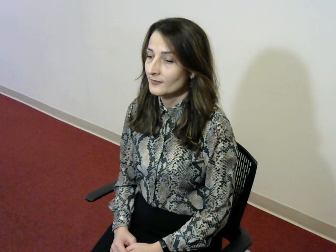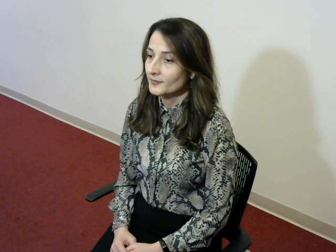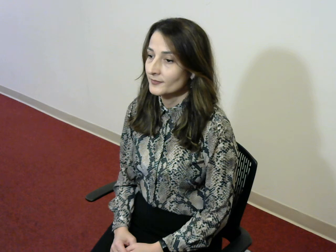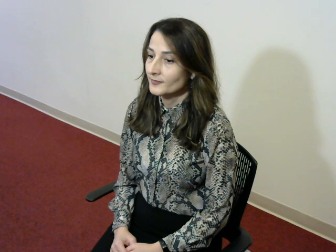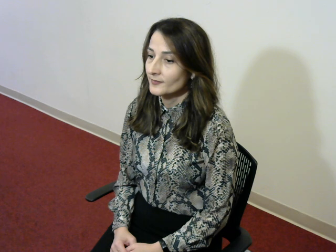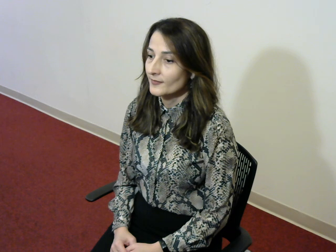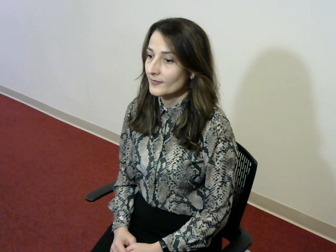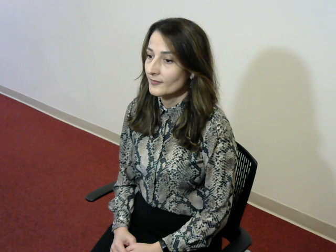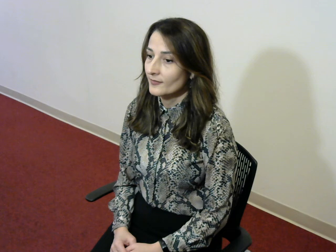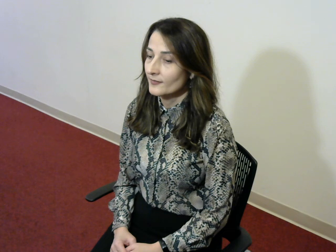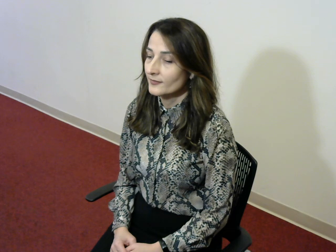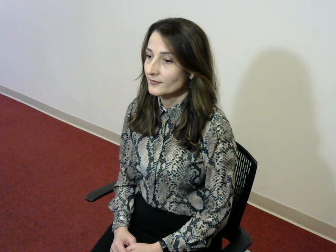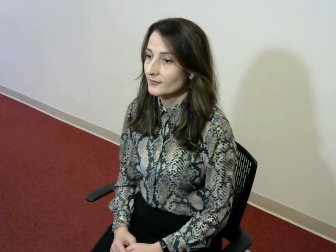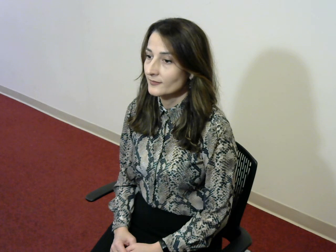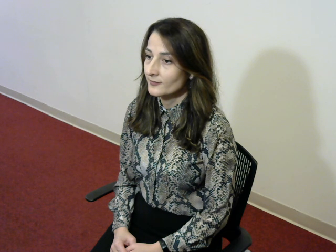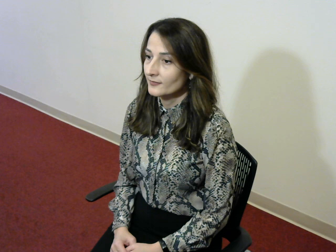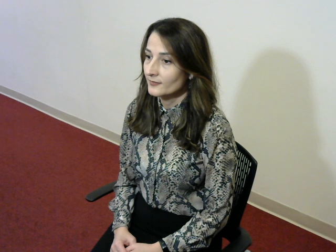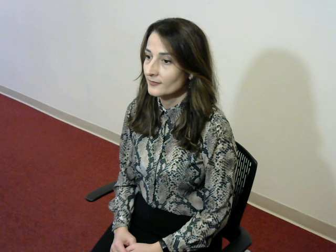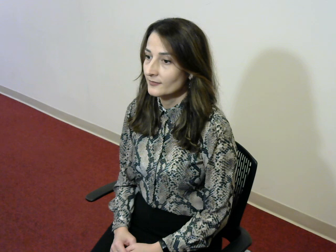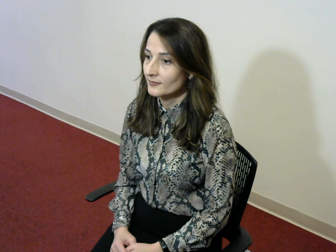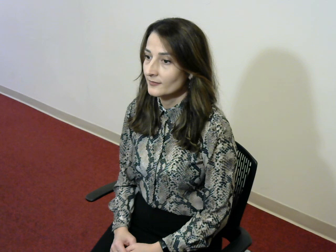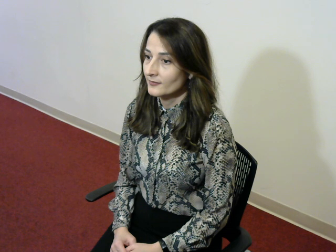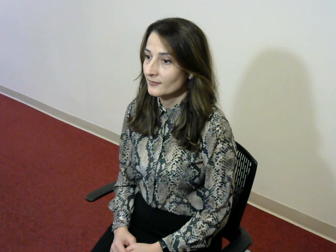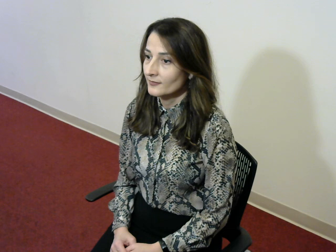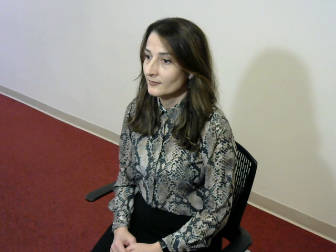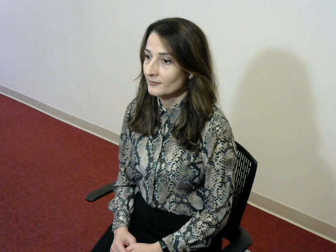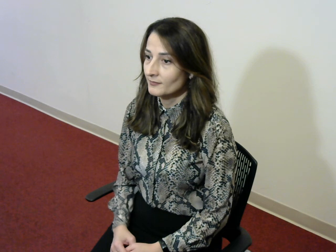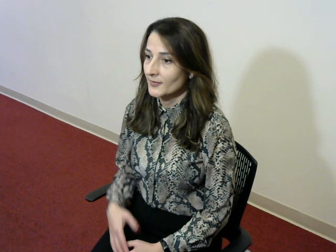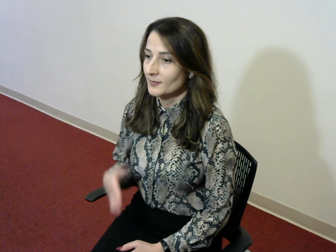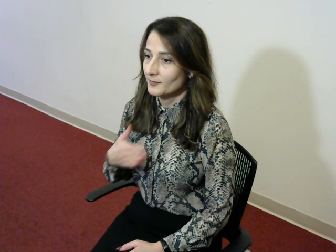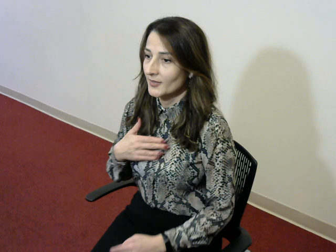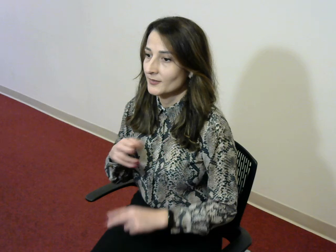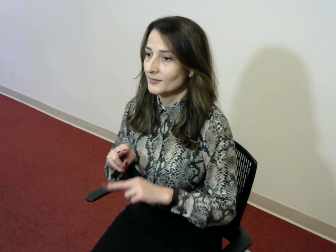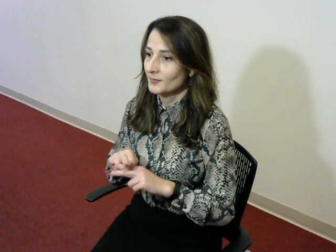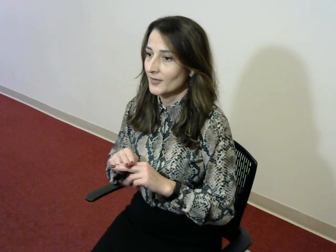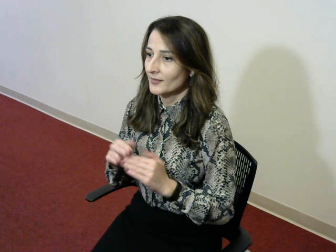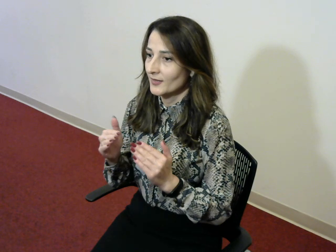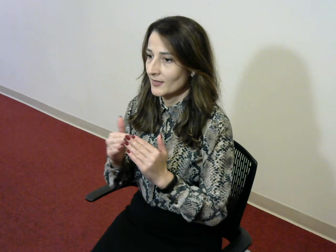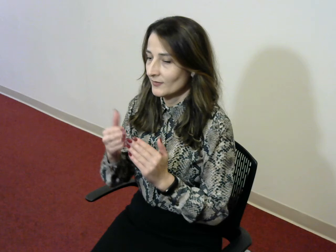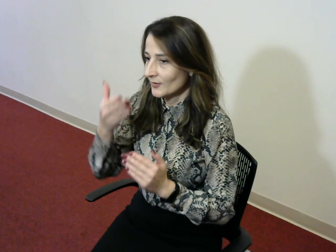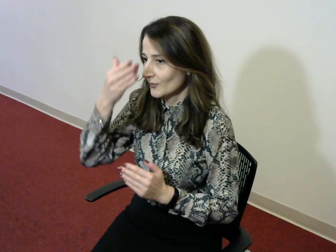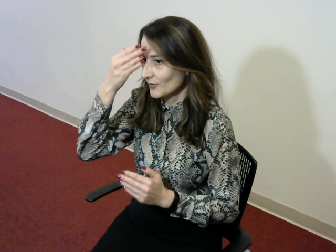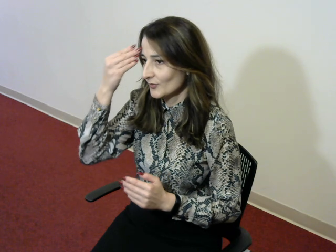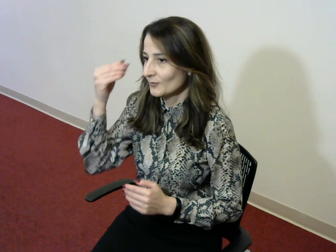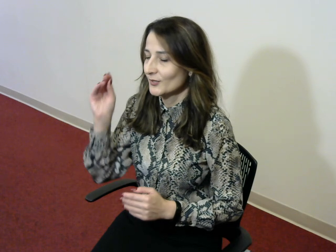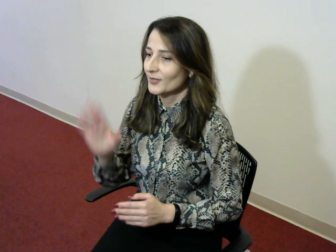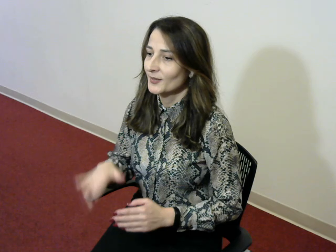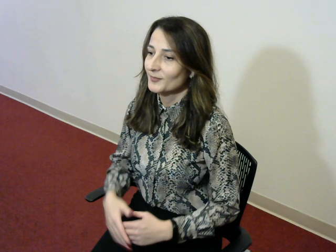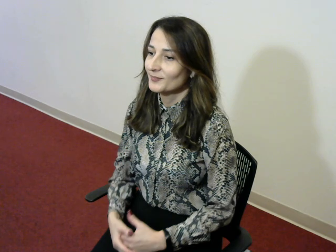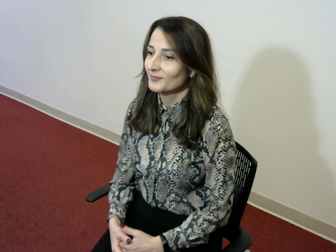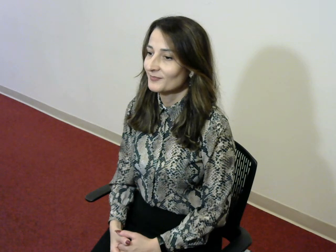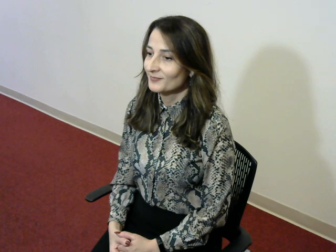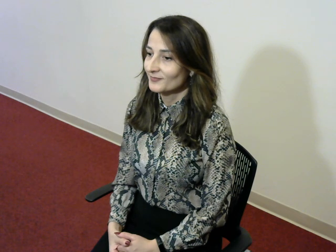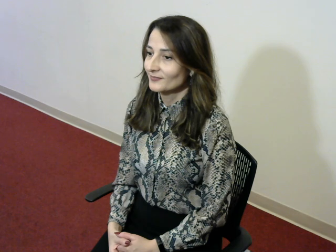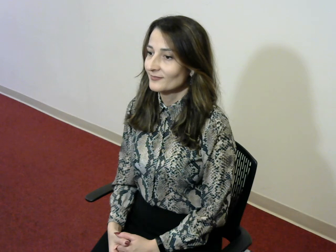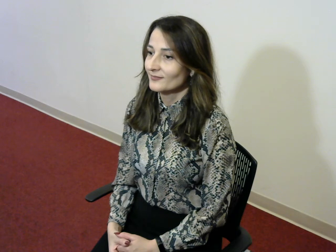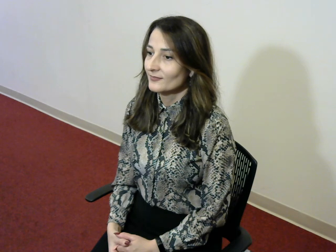Mən şəxsiyyət vəsiqəsini evdə unutmuşam